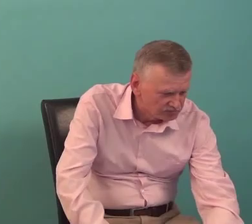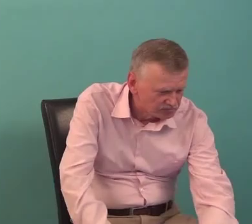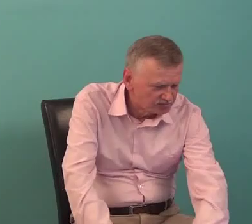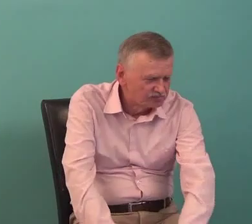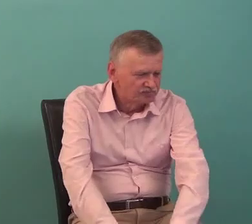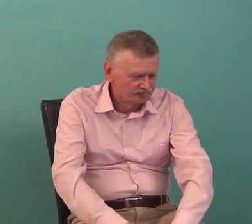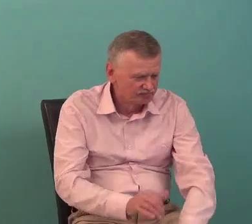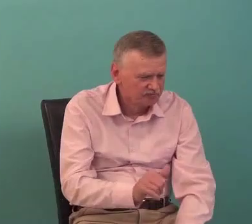Pierwszy.